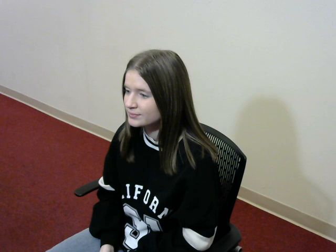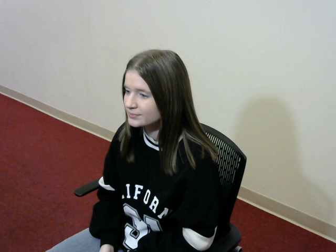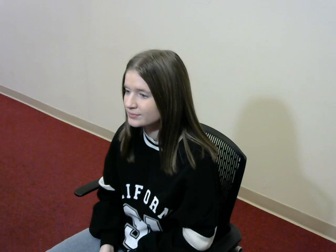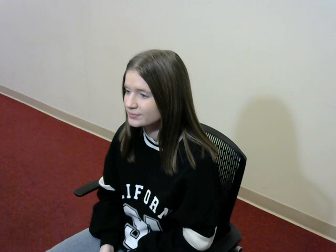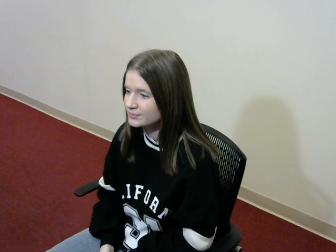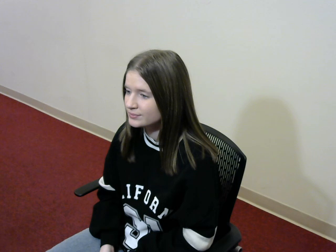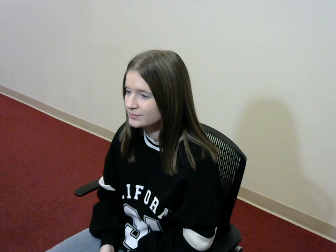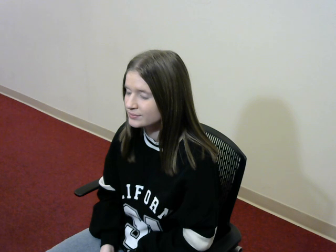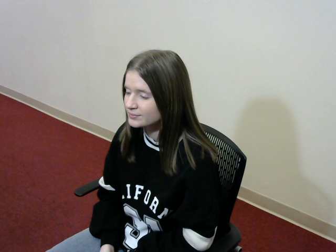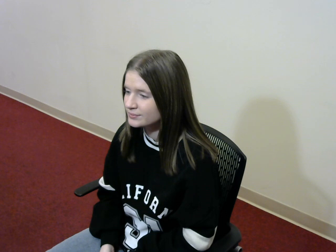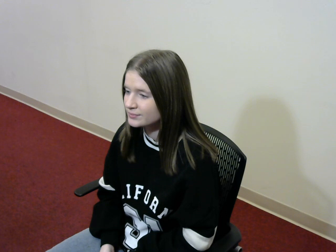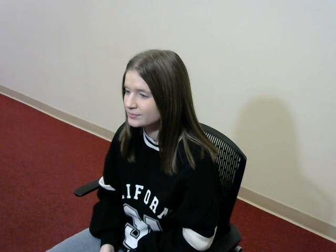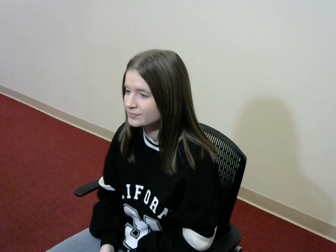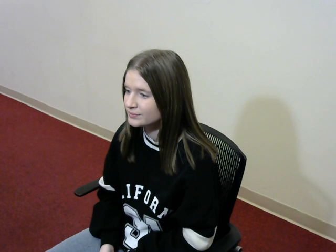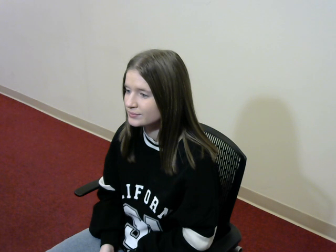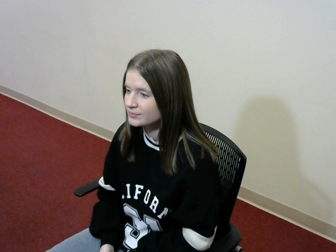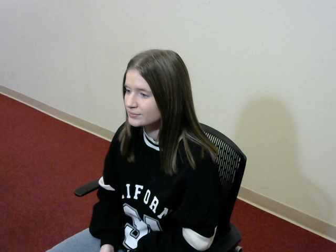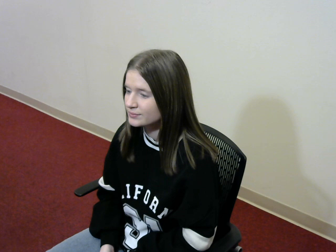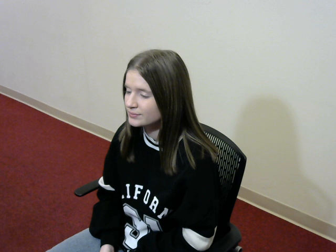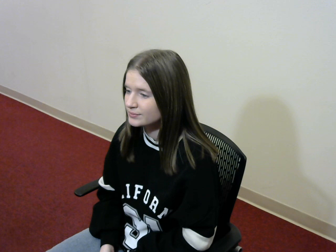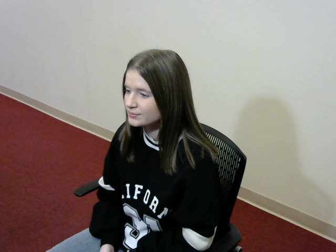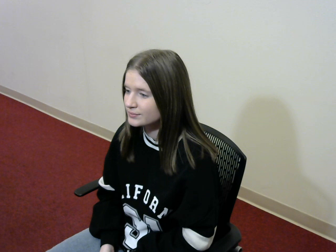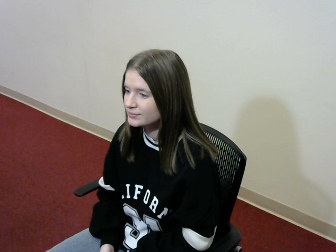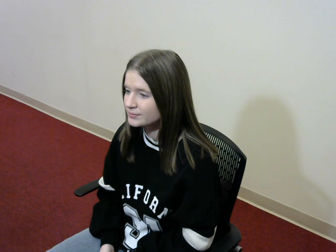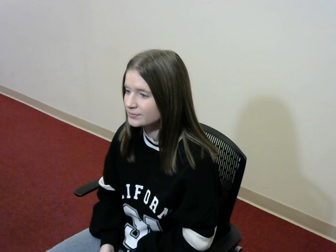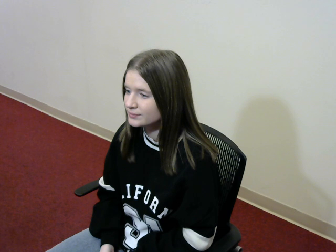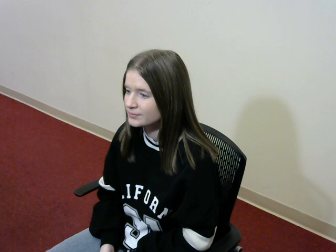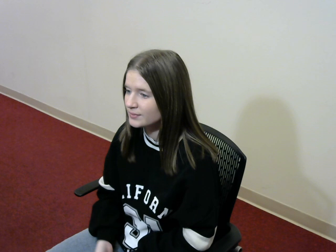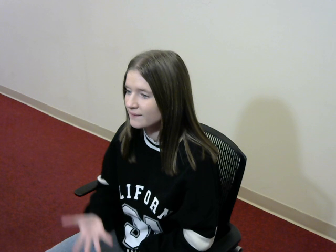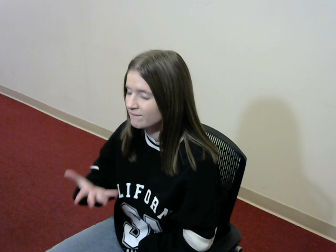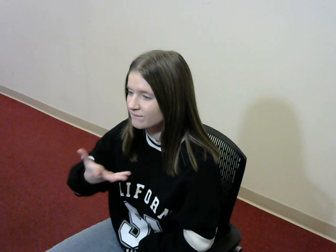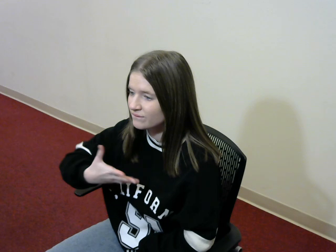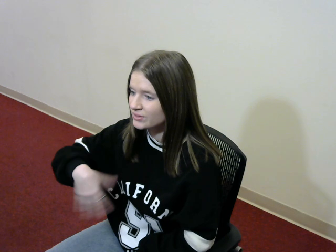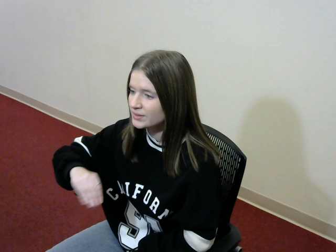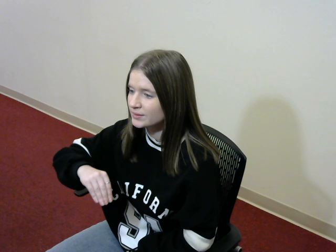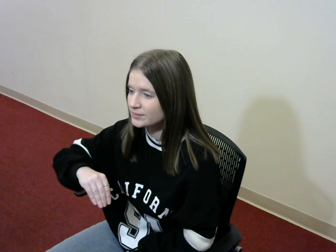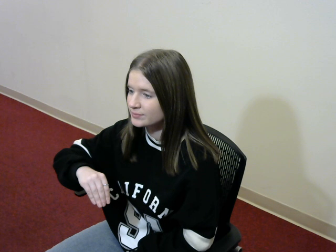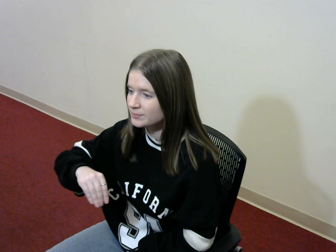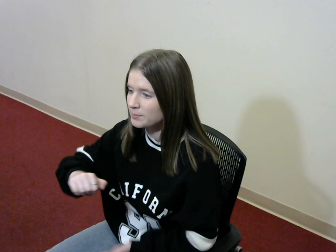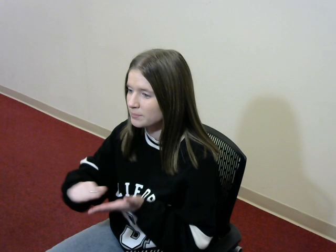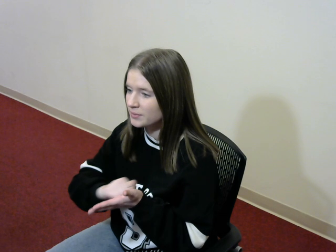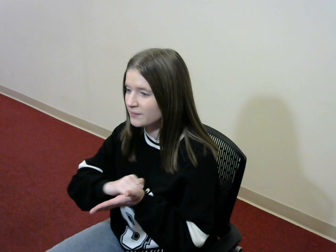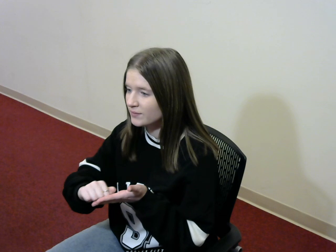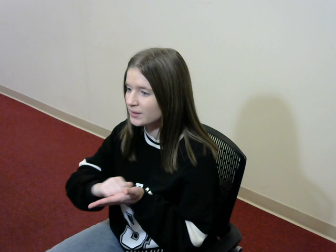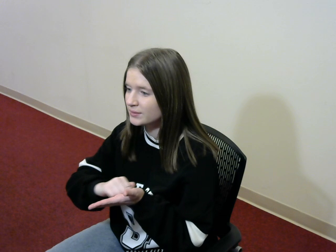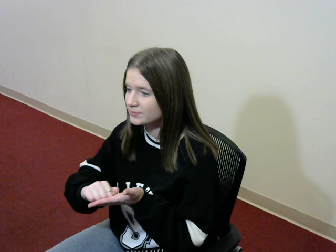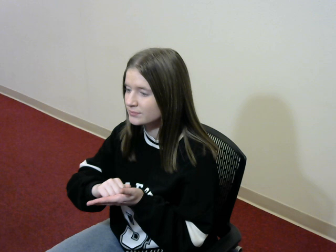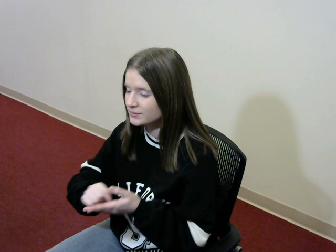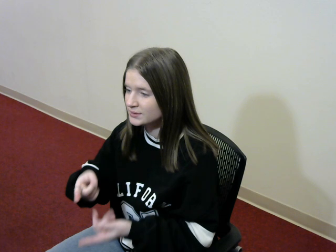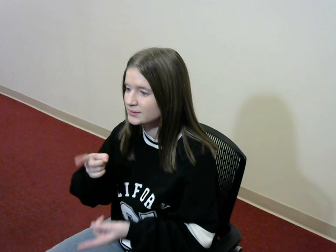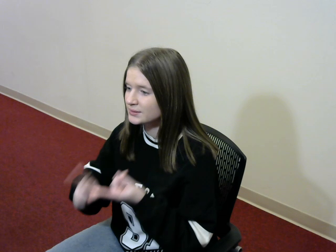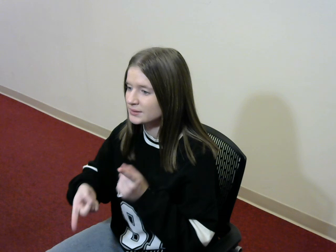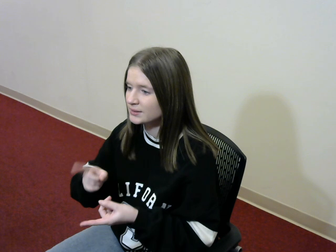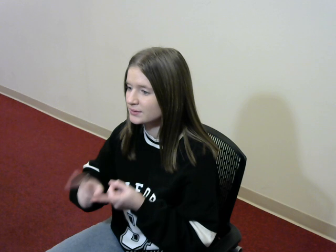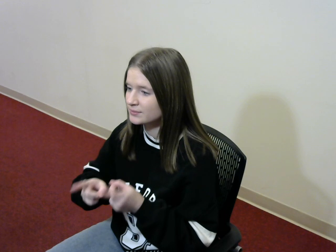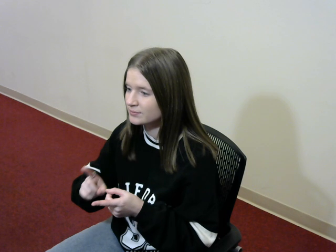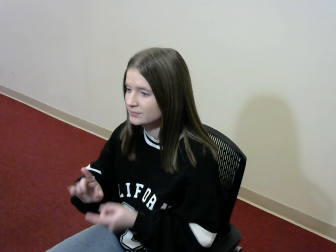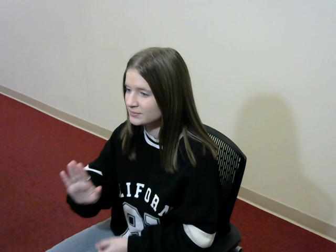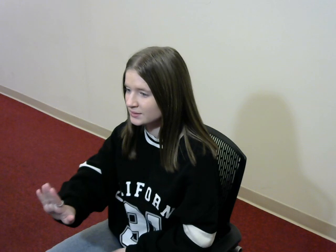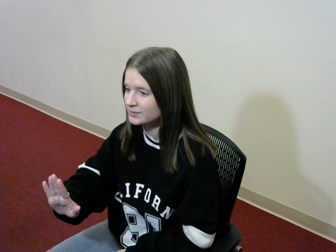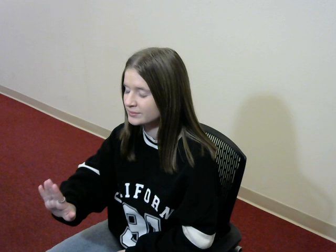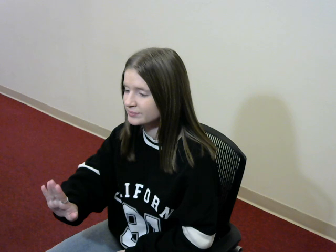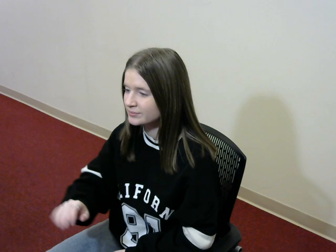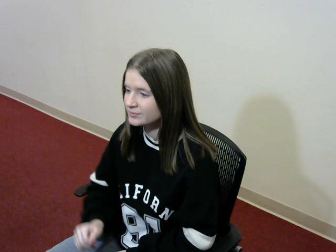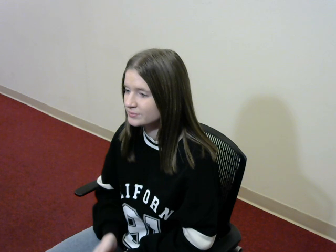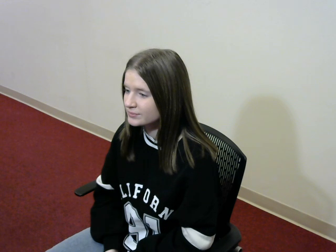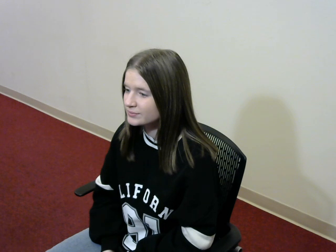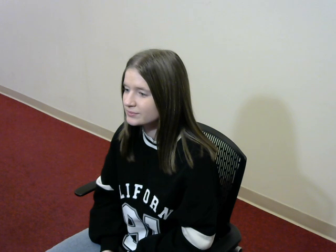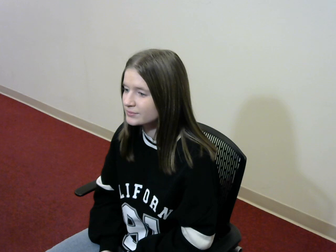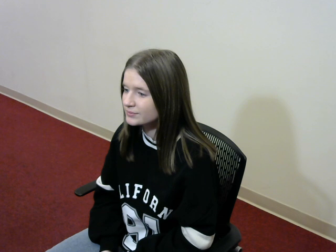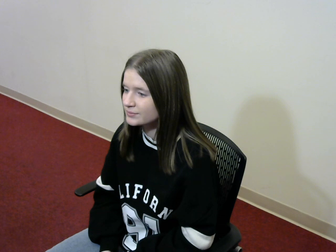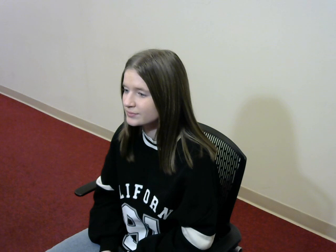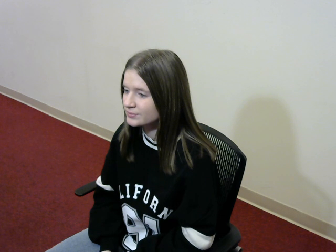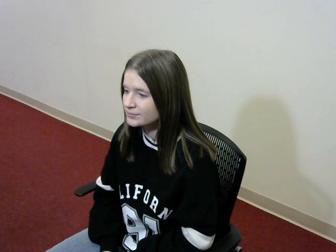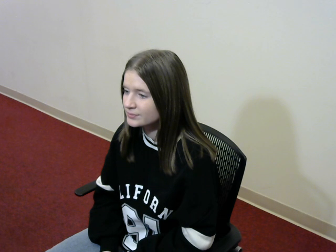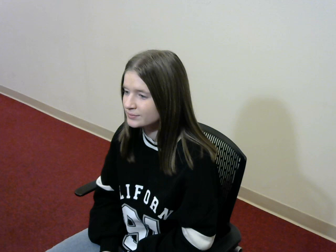Bütün sənədlərin əsli olmalıdır